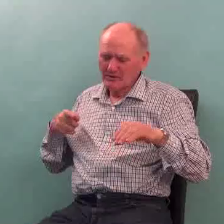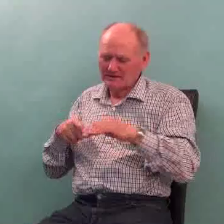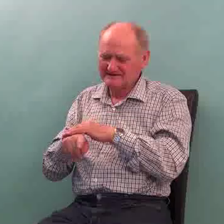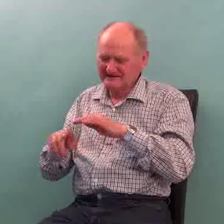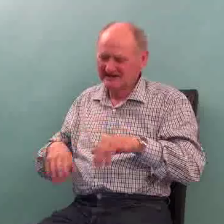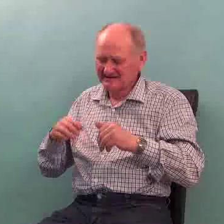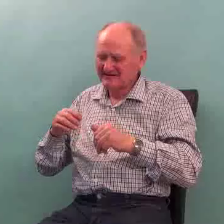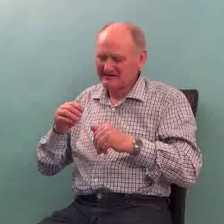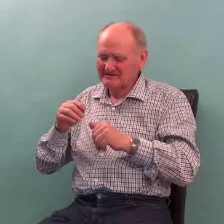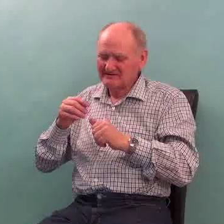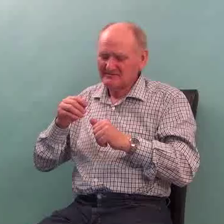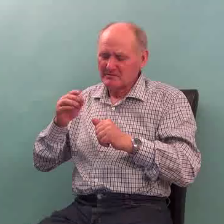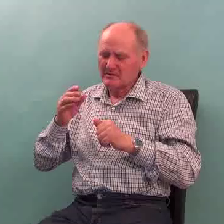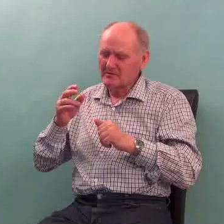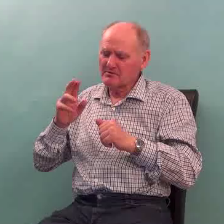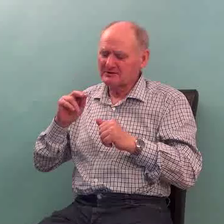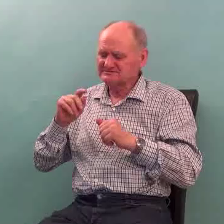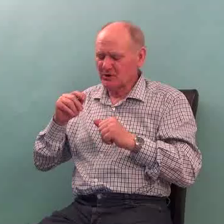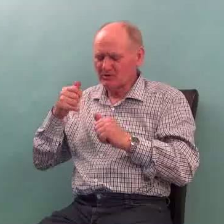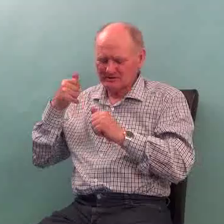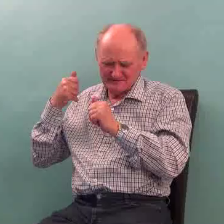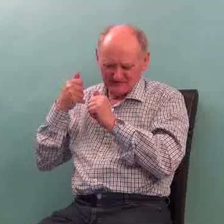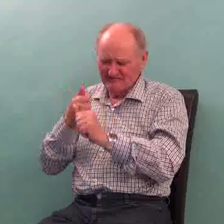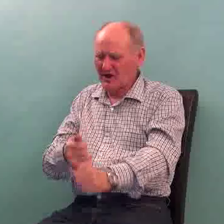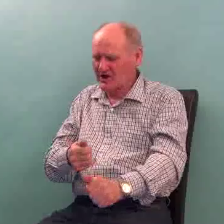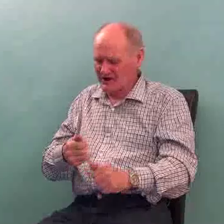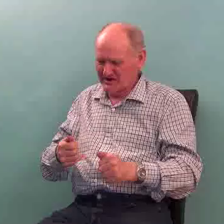Pszczoły gonią go.